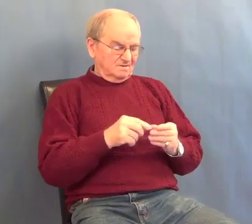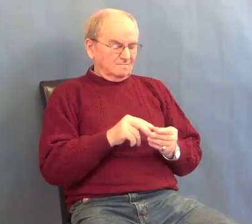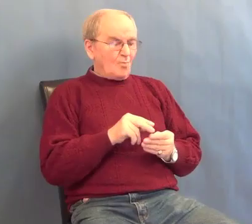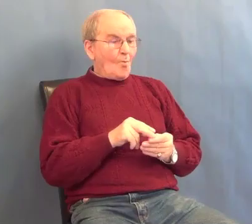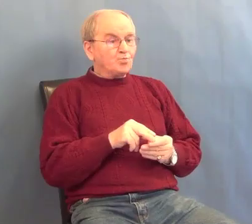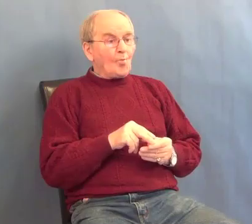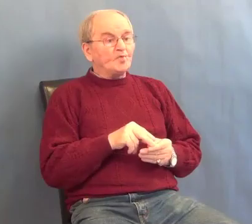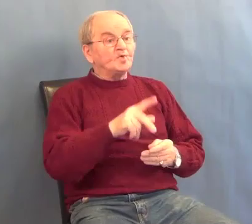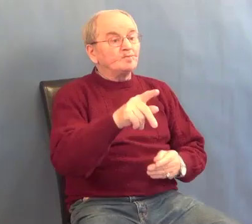Robi pyskiem w ten sposób.